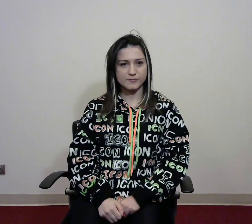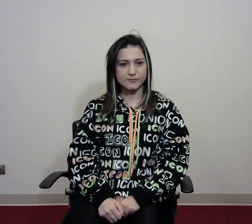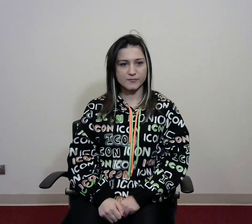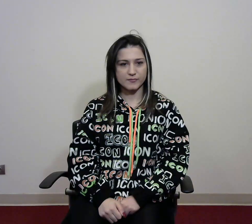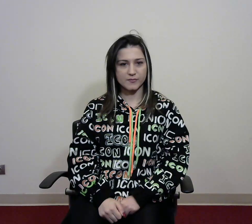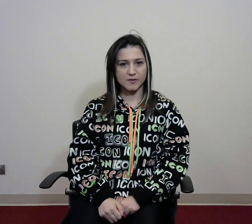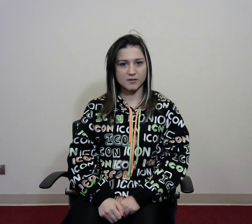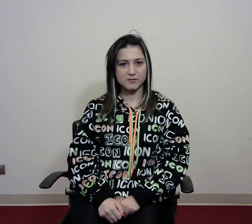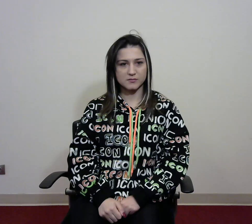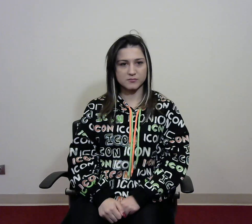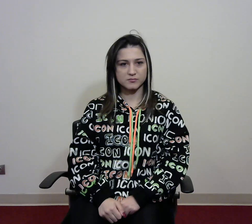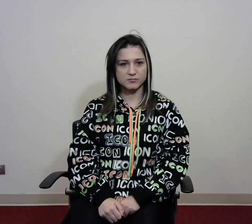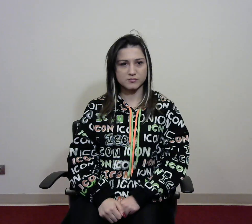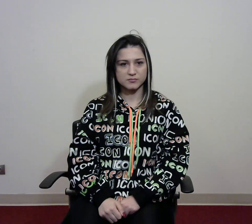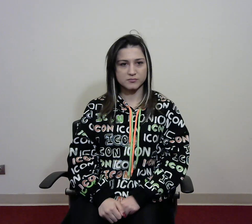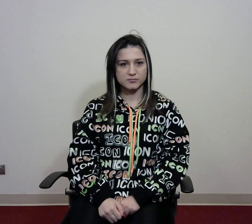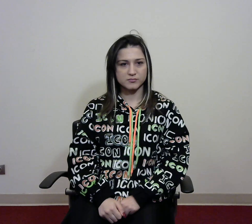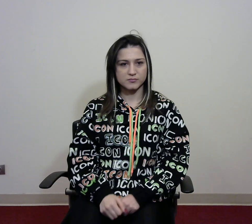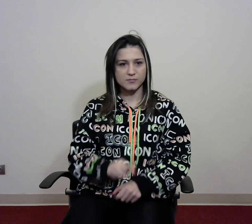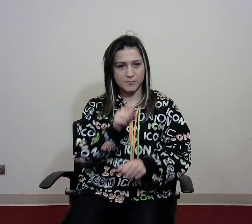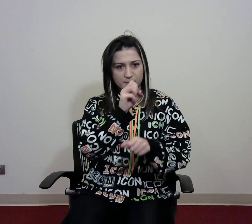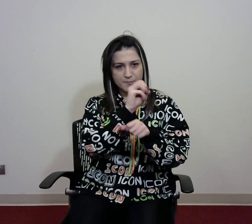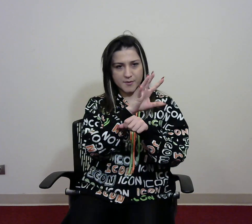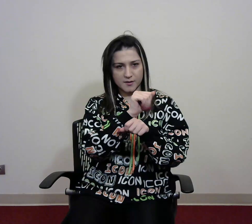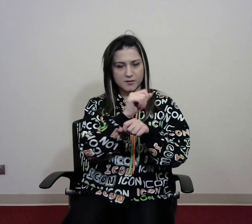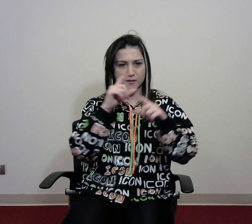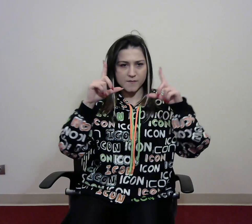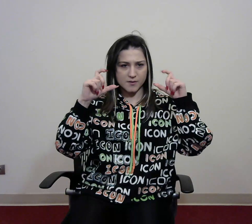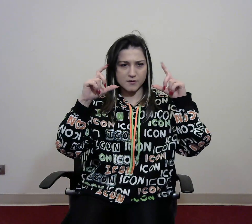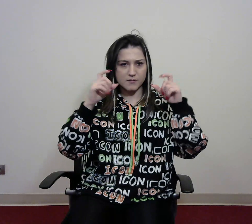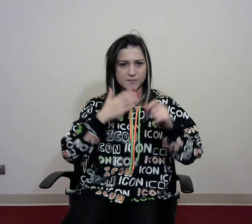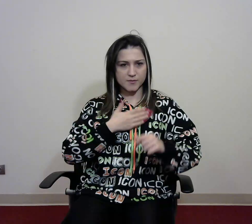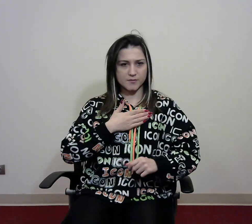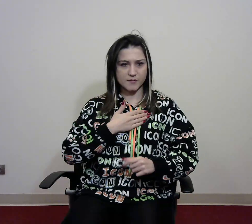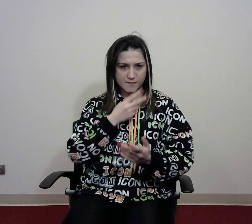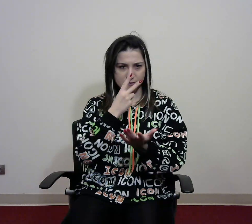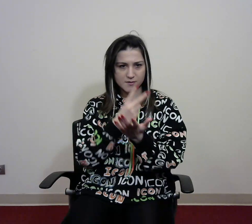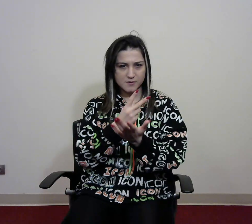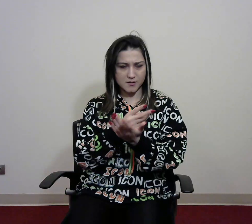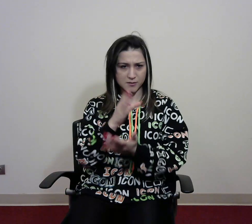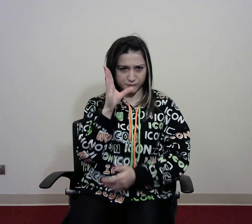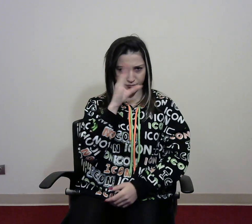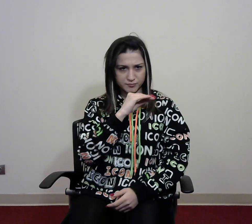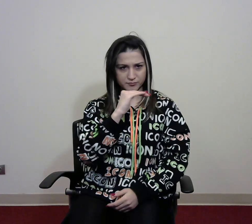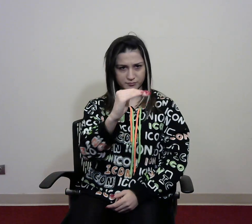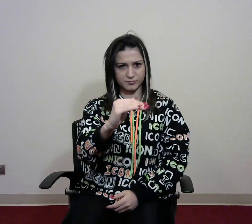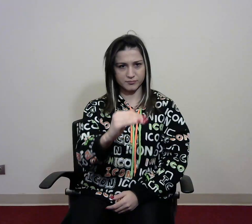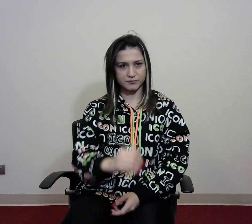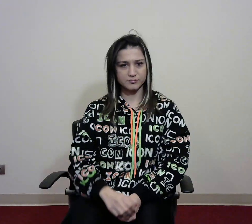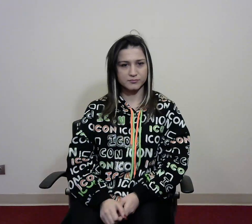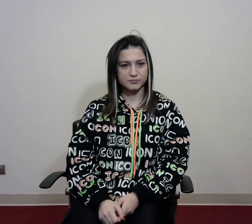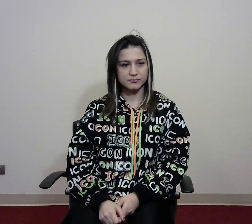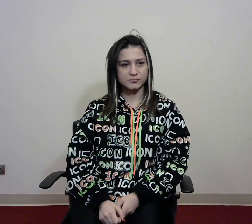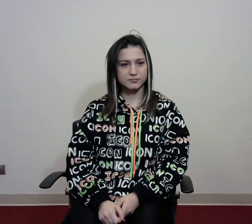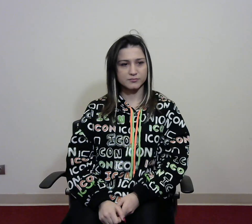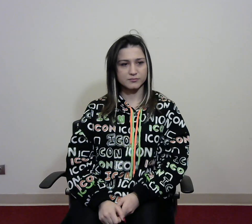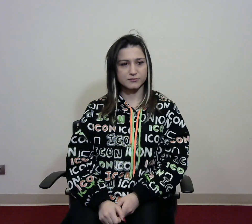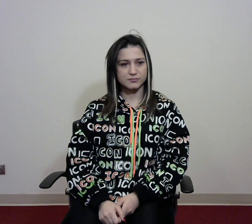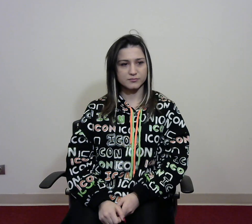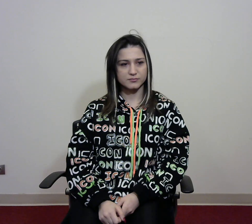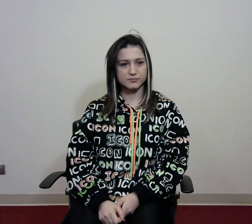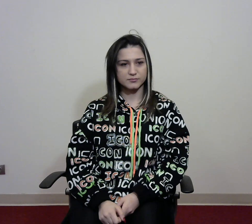Çəkdiyin şəkilləri mənə göstərə bilərsənmi?